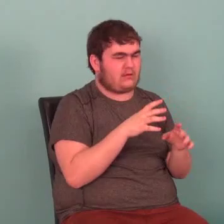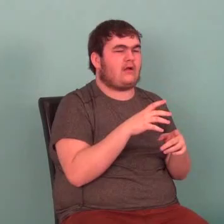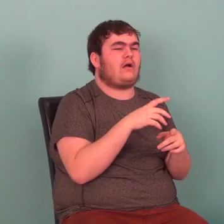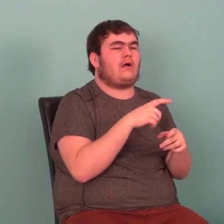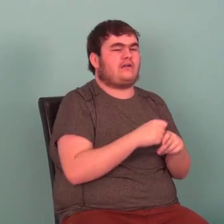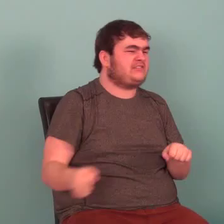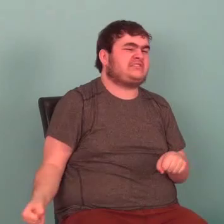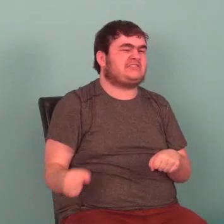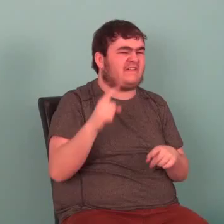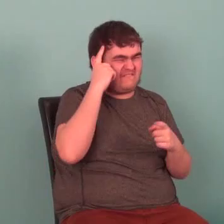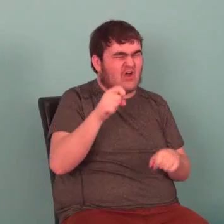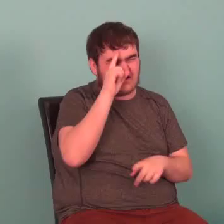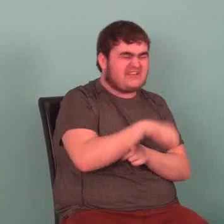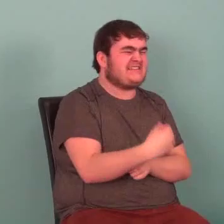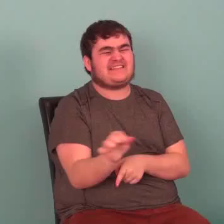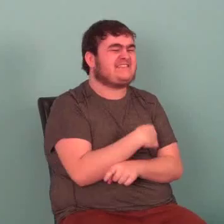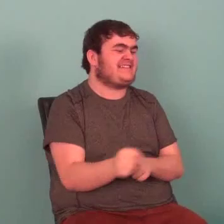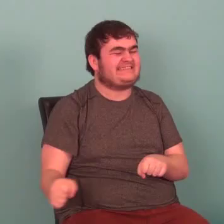Ciągnie go, a on rusza mocno łbem.